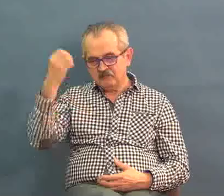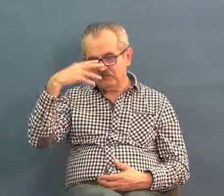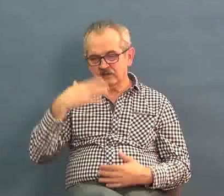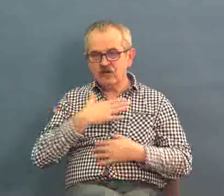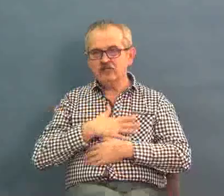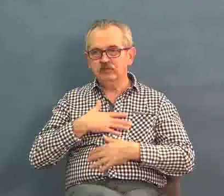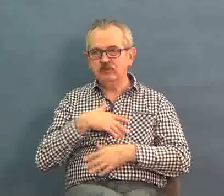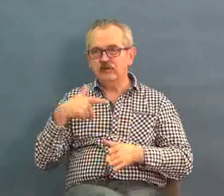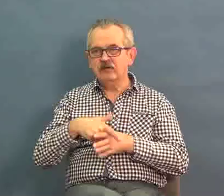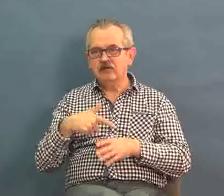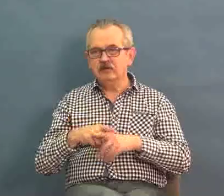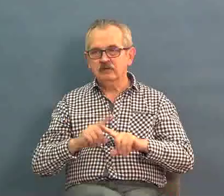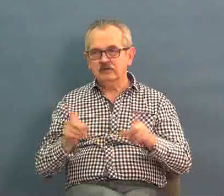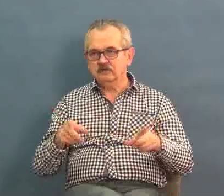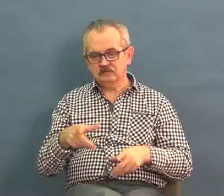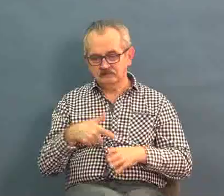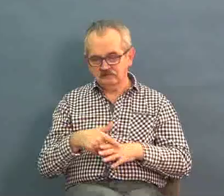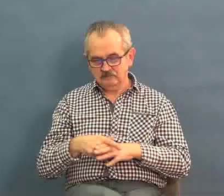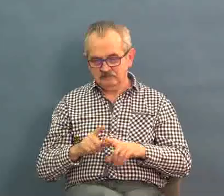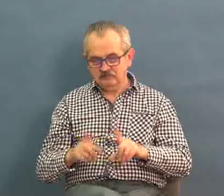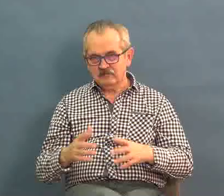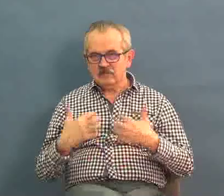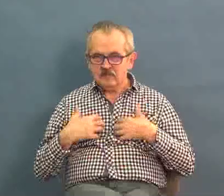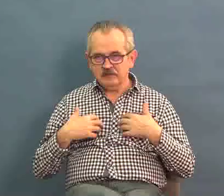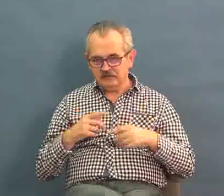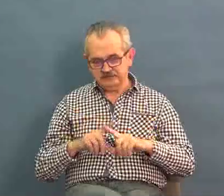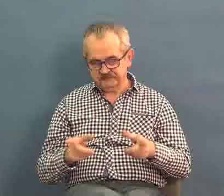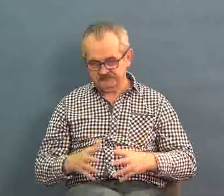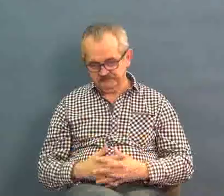Koniom nie wolno brać prysznica, bo są zwierzętami, a zwierzętom nie wolno się kąpać.